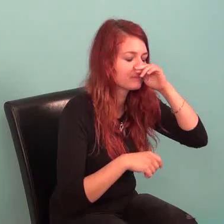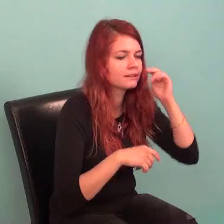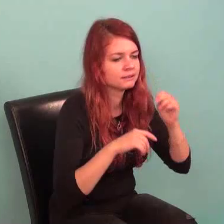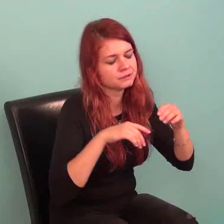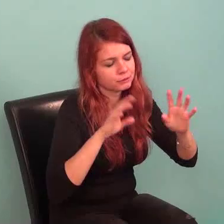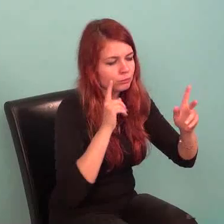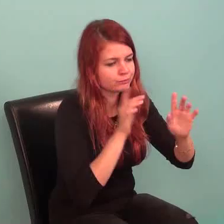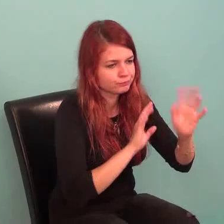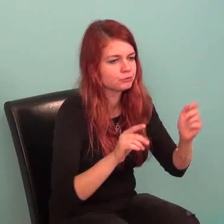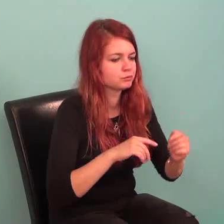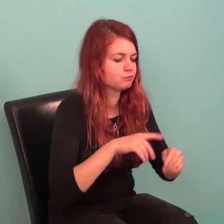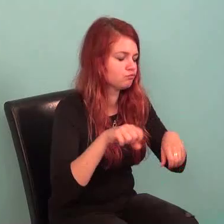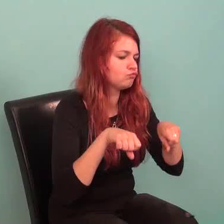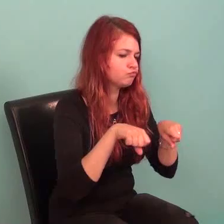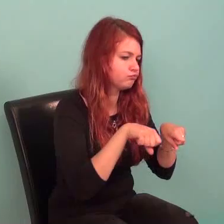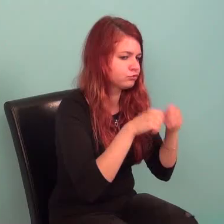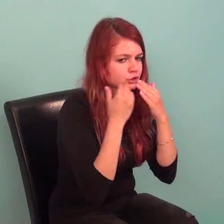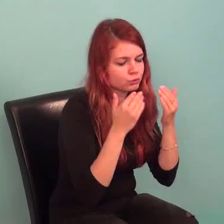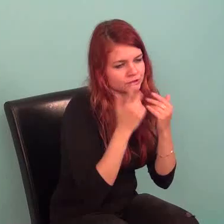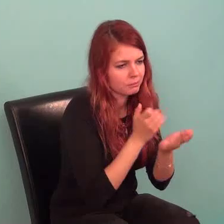Kończą, chłopak prowadzi rower i dziękuje im za pomoc.